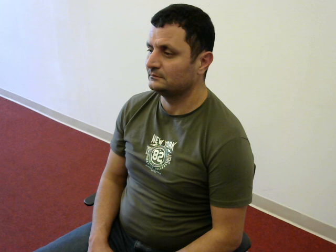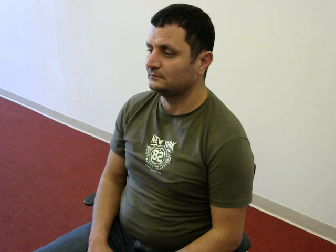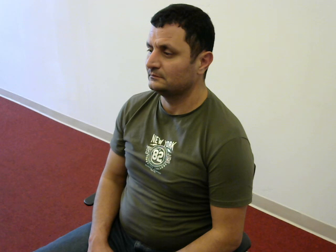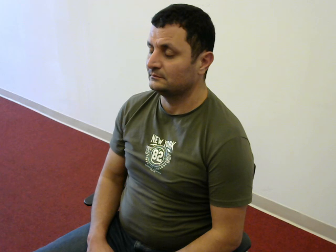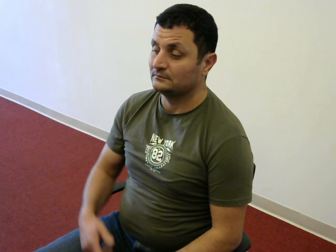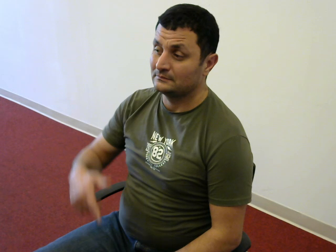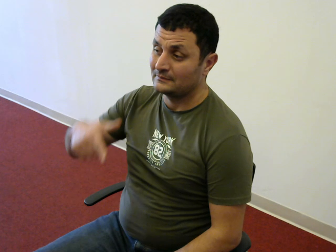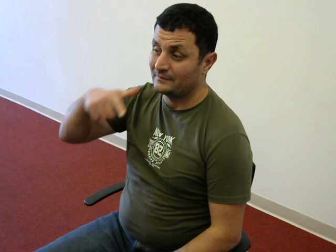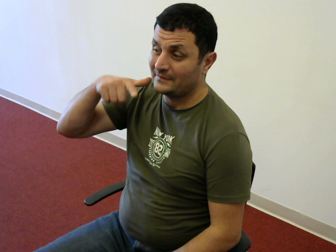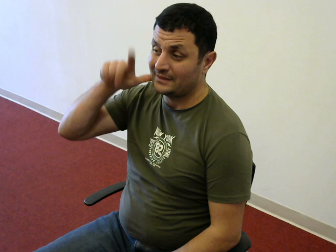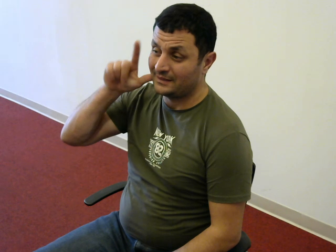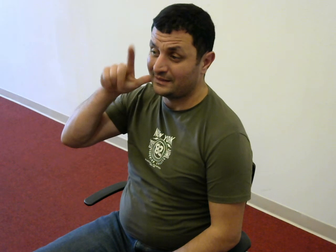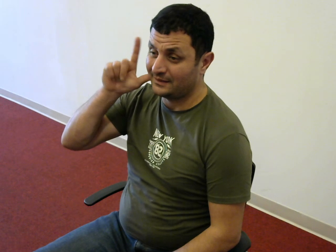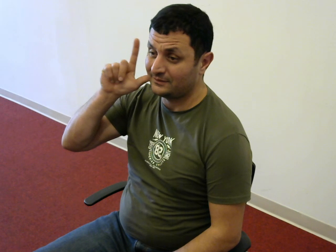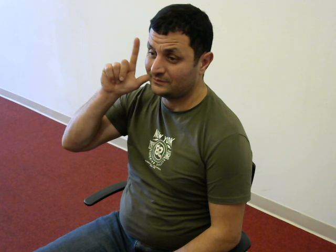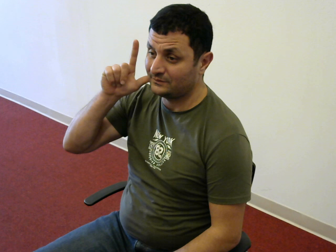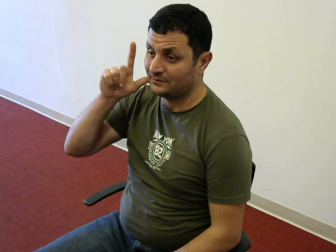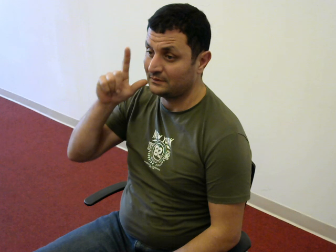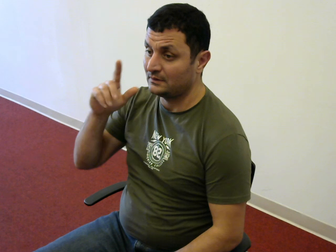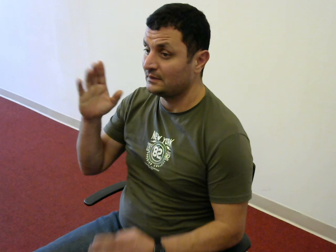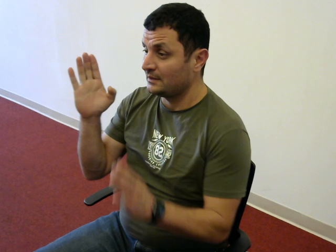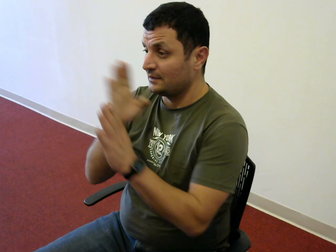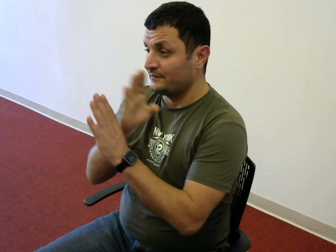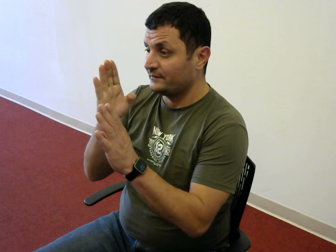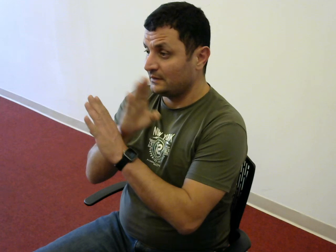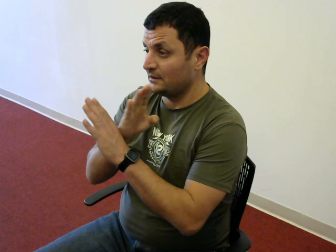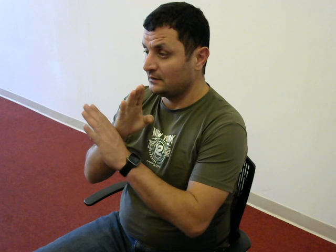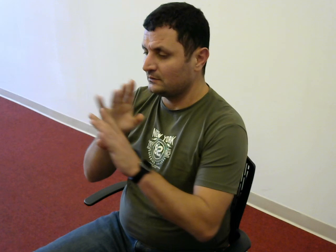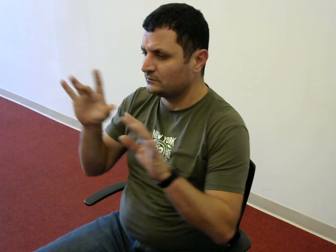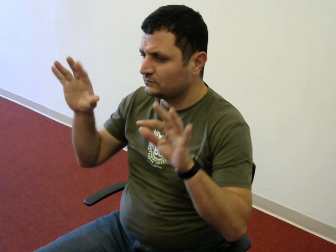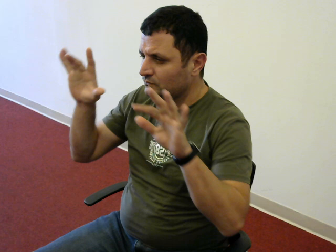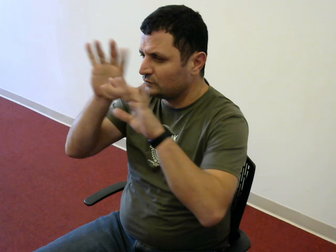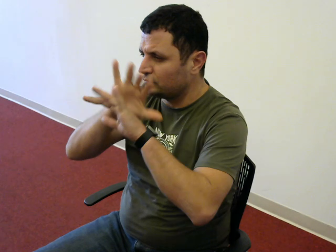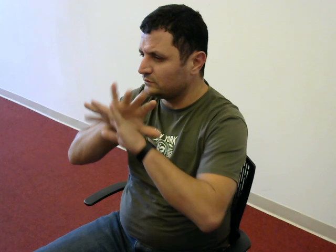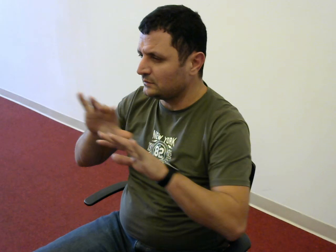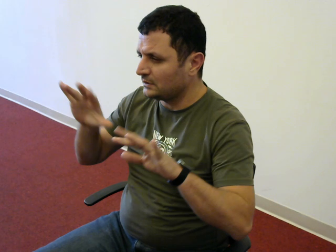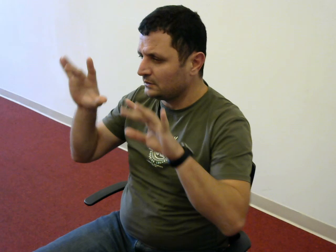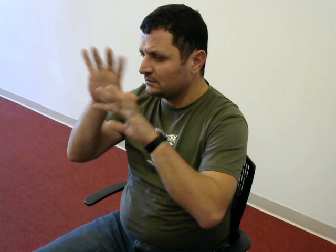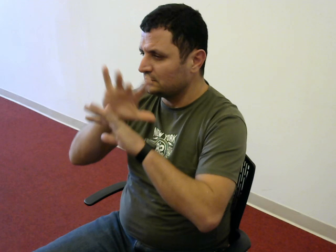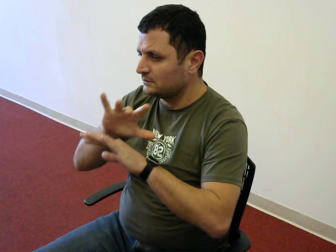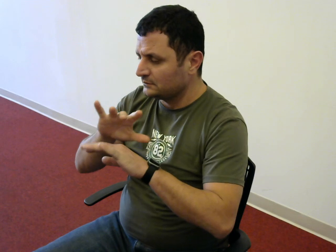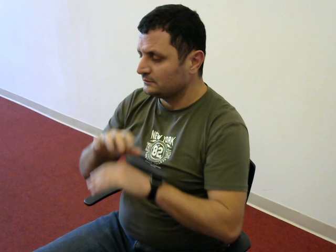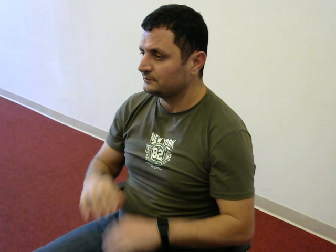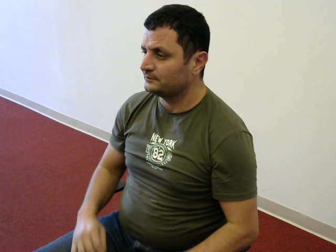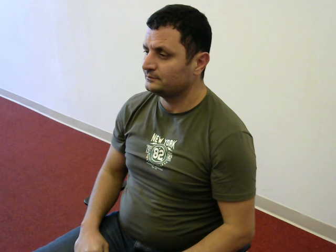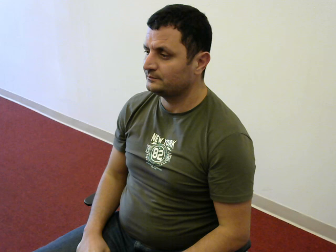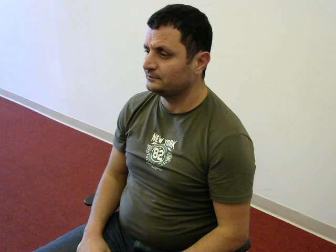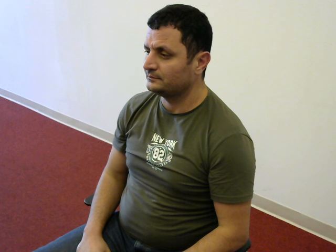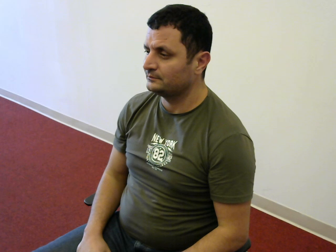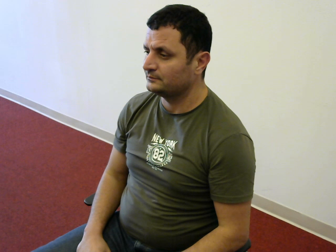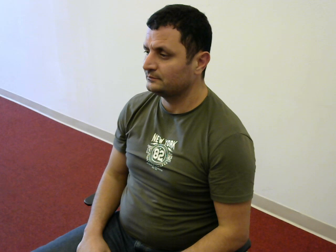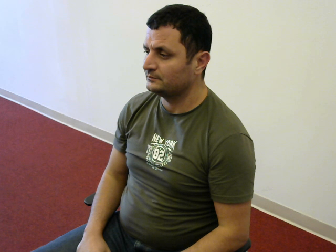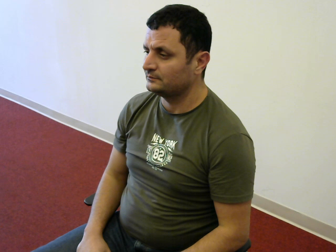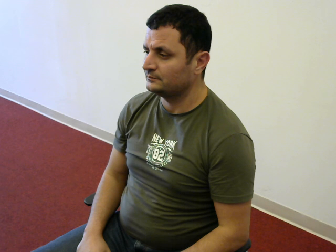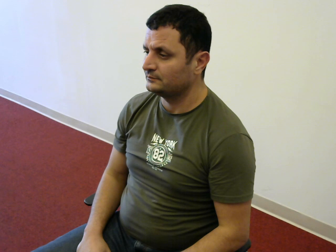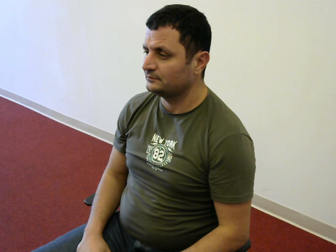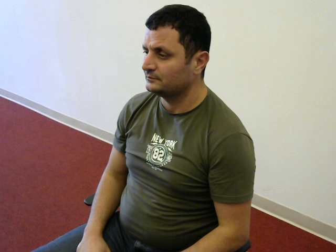Srağagün hava dumanlı idi